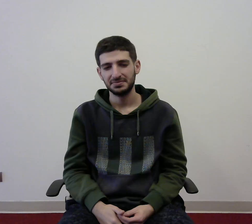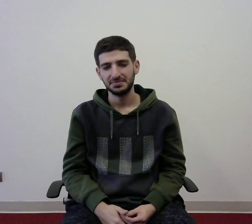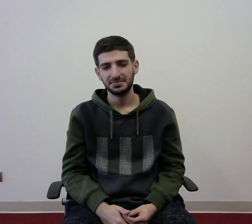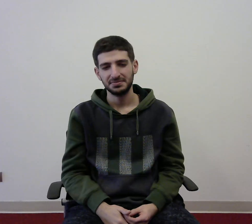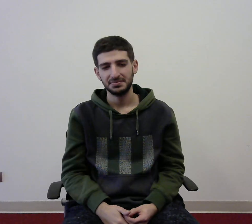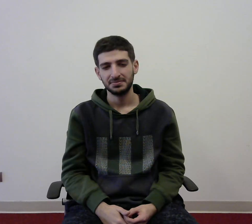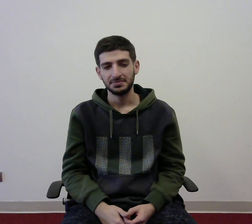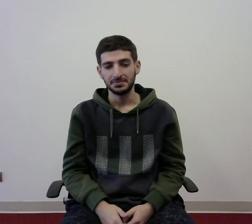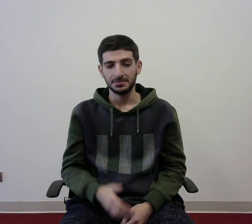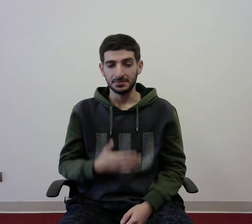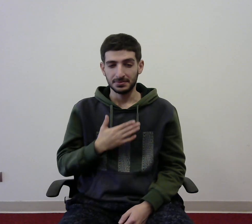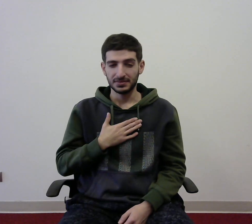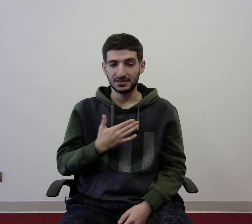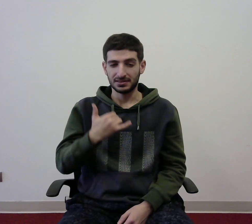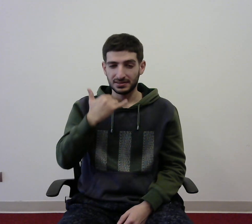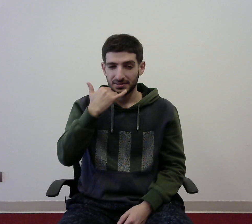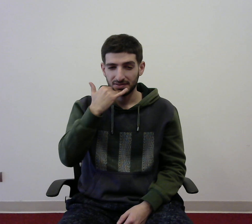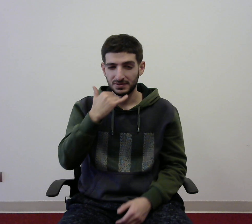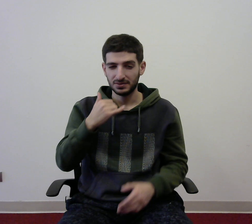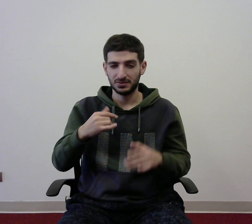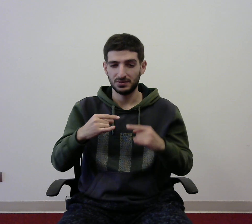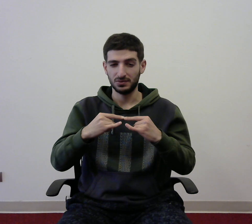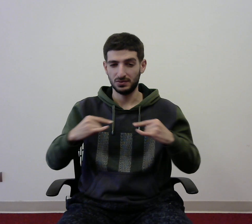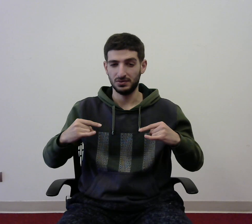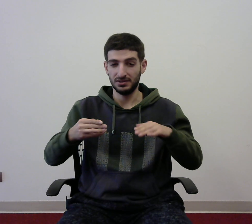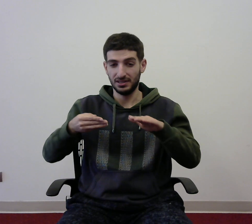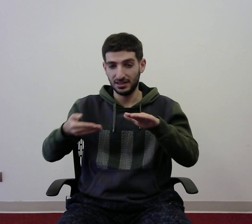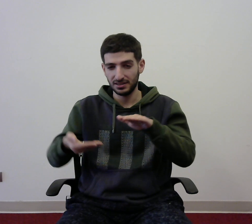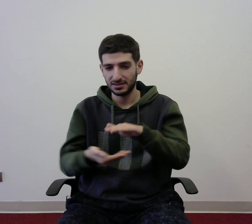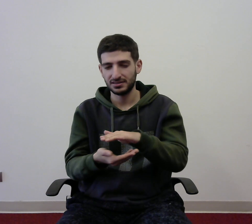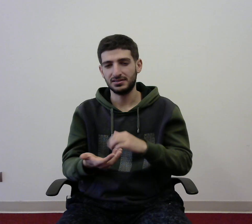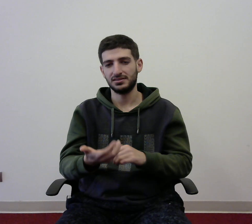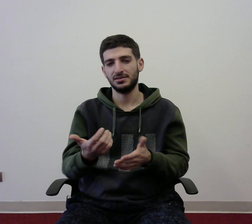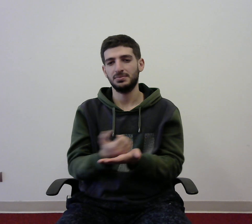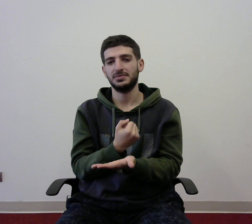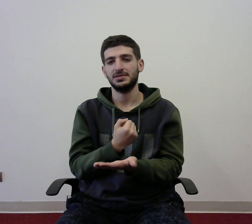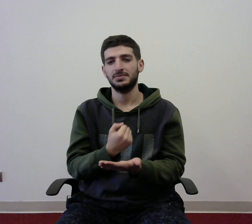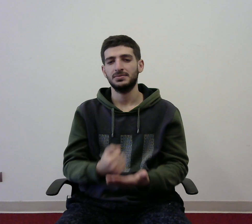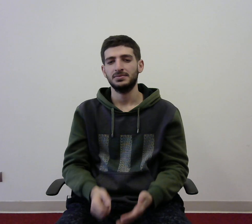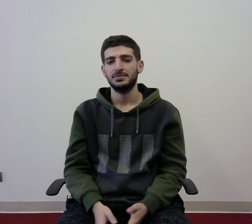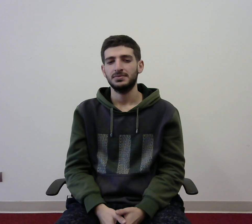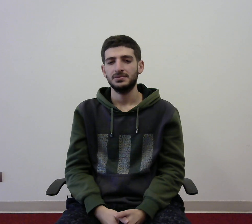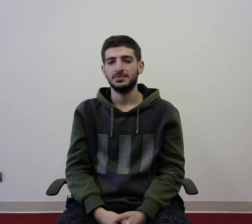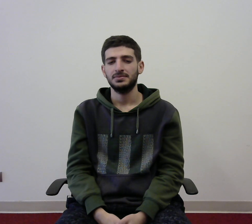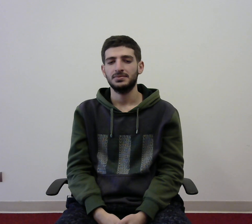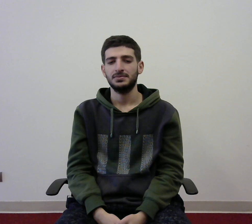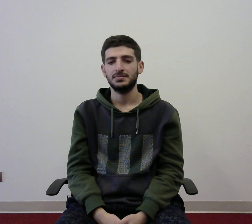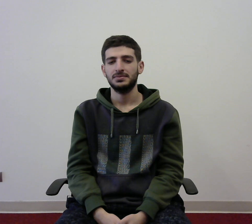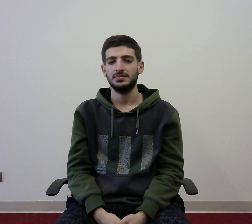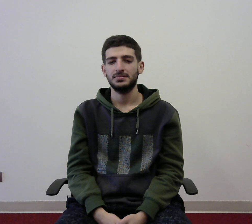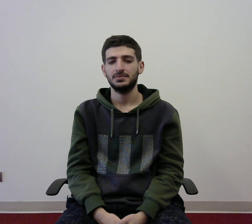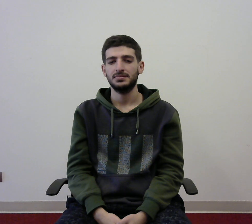Mən telefonumu stolun altından tapdım